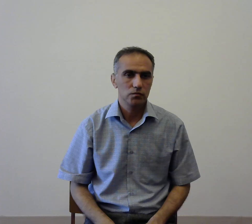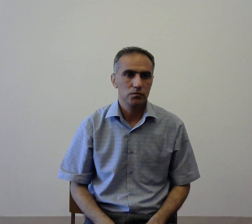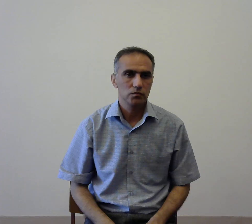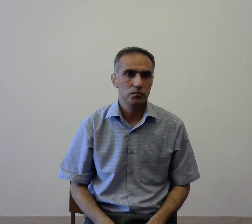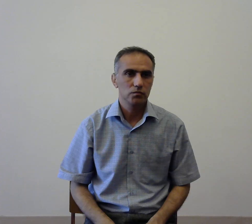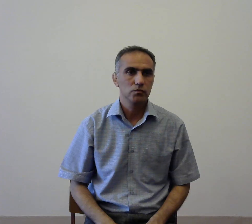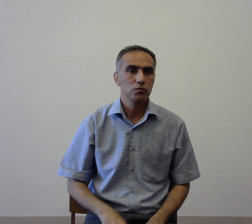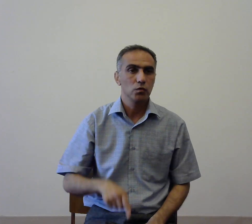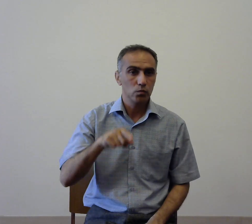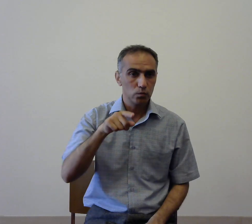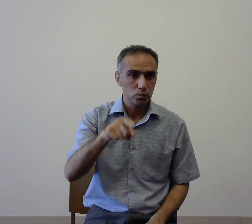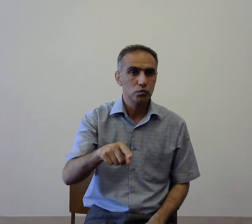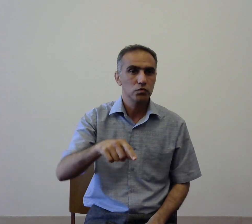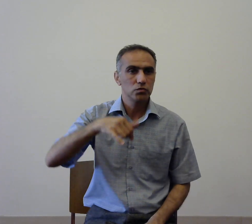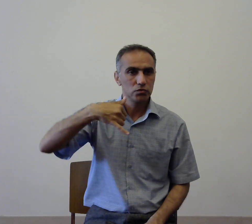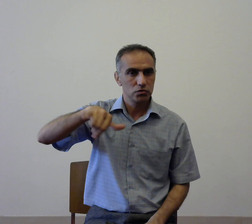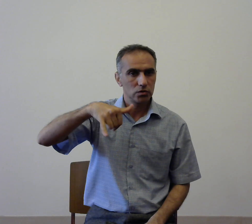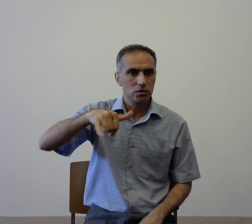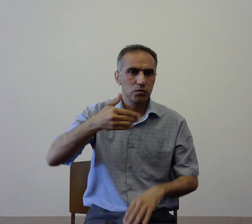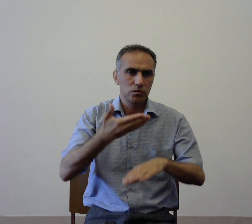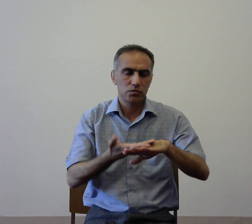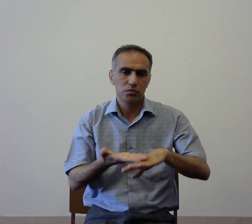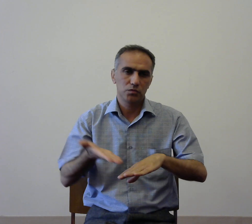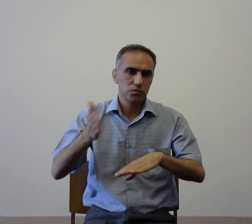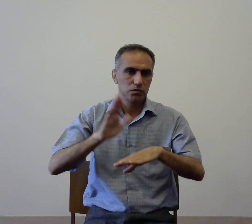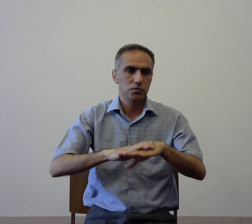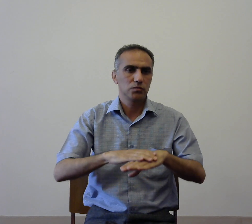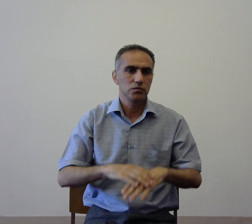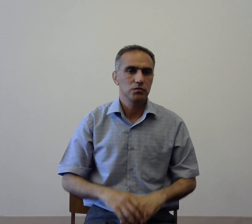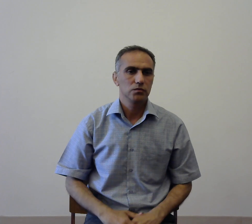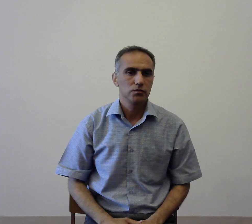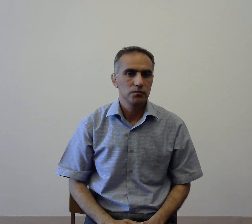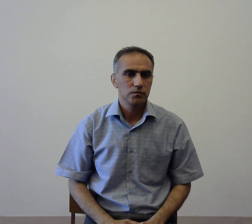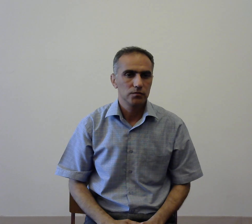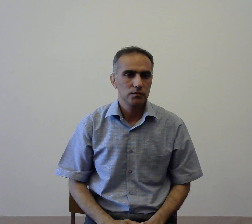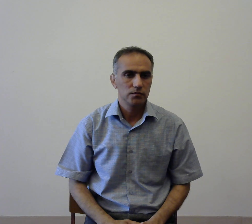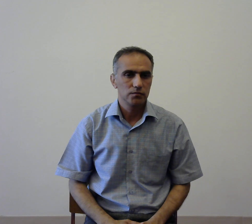Bu çanta ağırdır